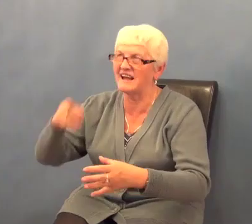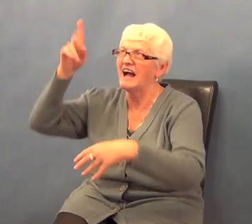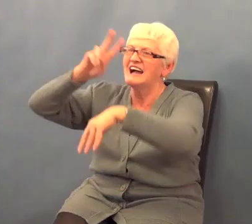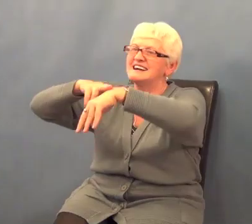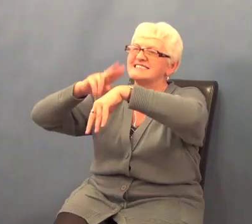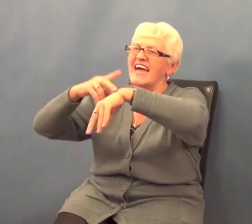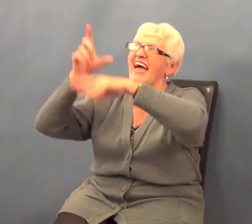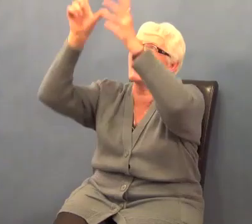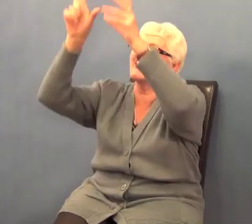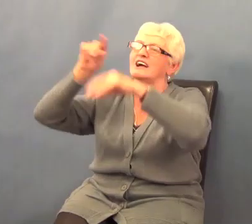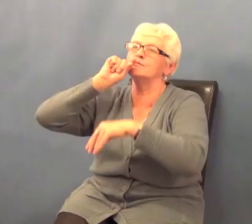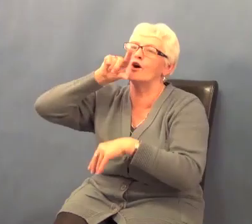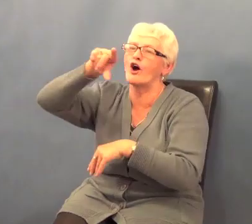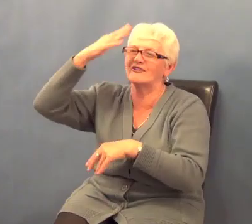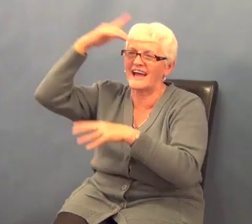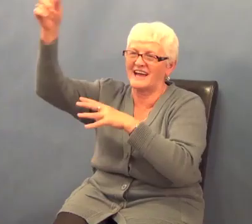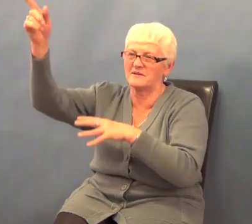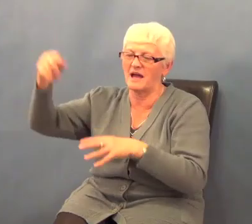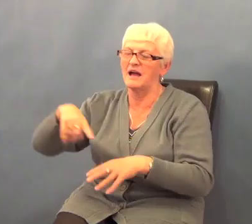A tam na ścianie jest zegar z kukułką, wiesz?